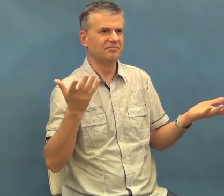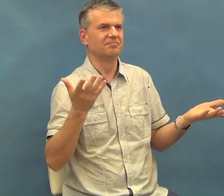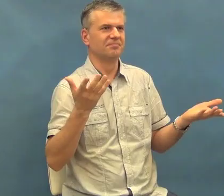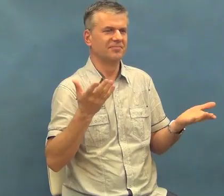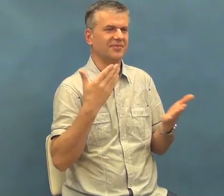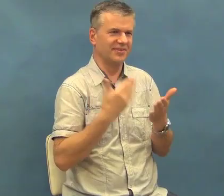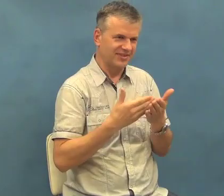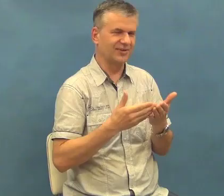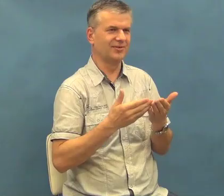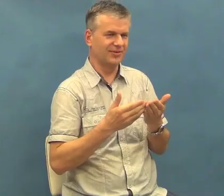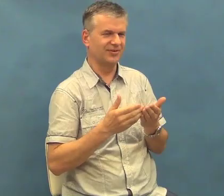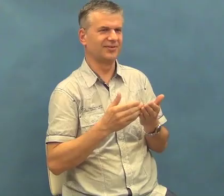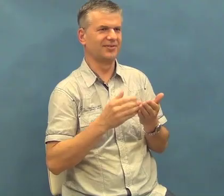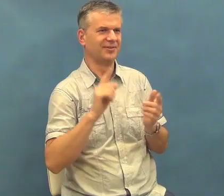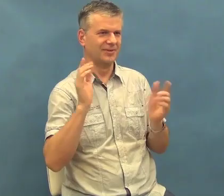Dlatego był alarm.